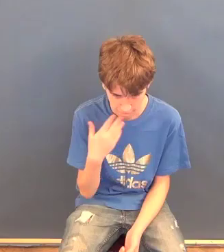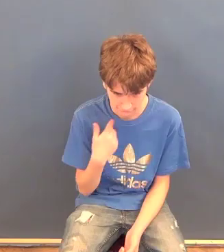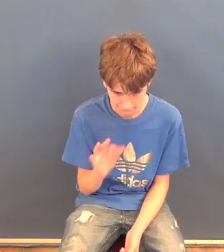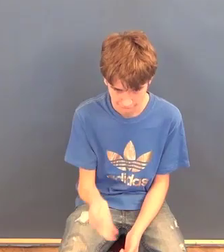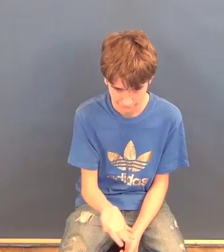Ja, dobrze...